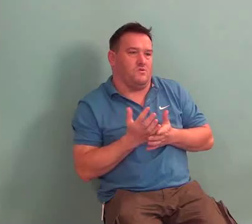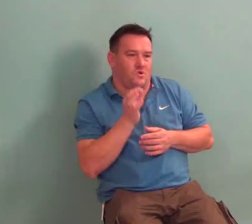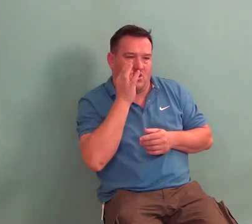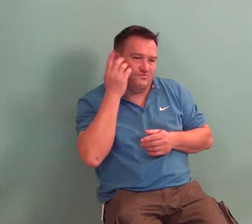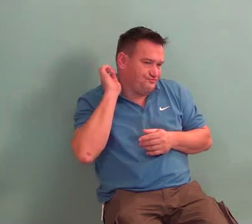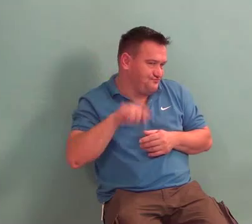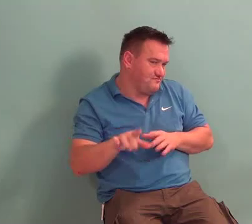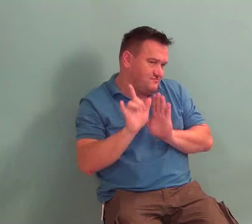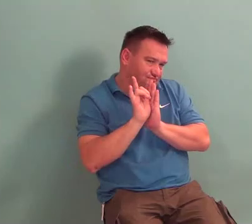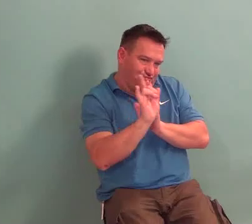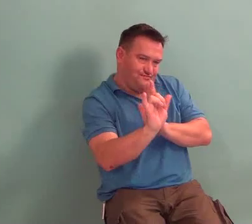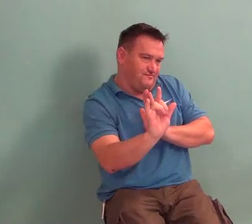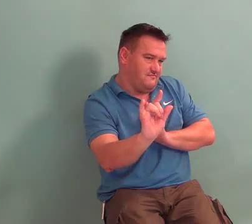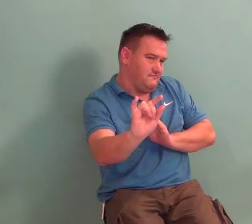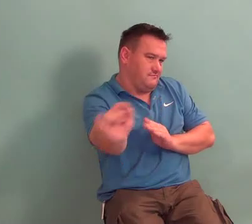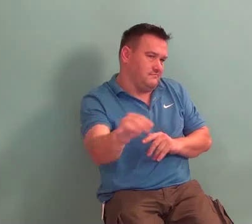Kot ignoruje ptaszka i odchodzi.